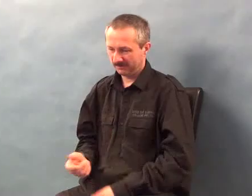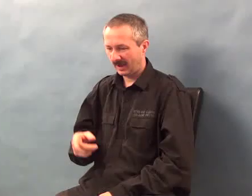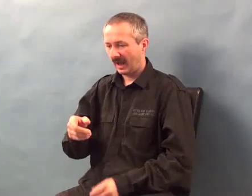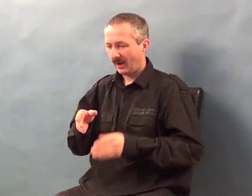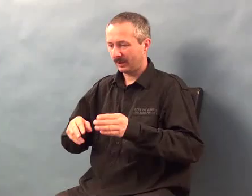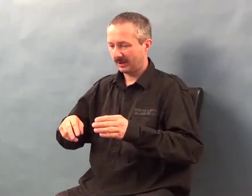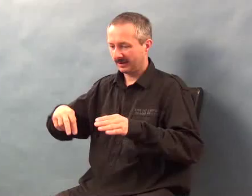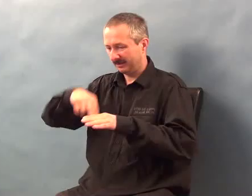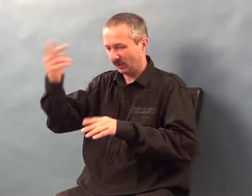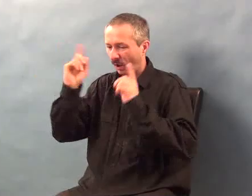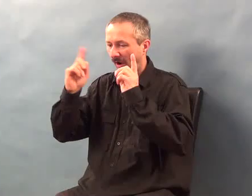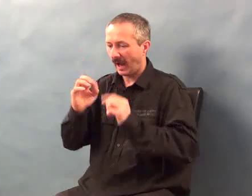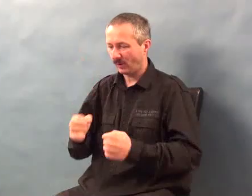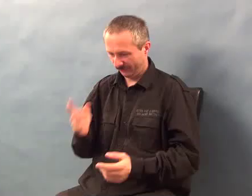Na ulicy trzeba uważać na samochody, tak, to prawda.